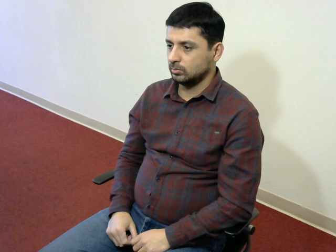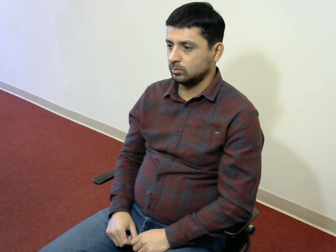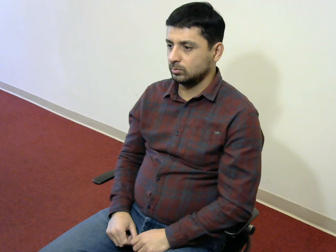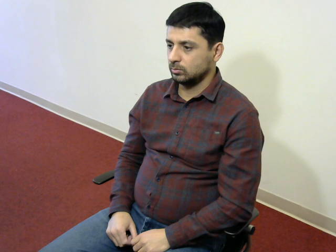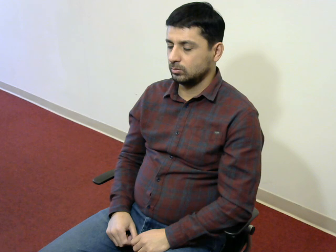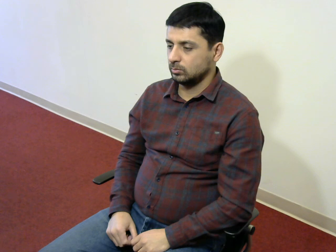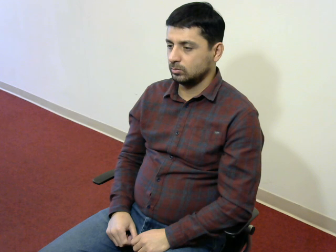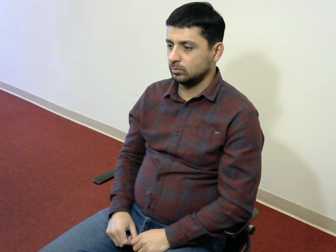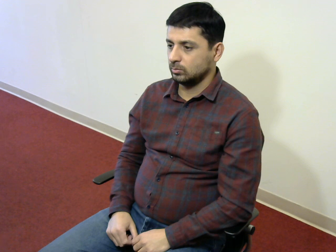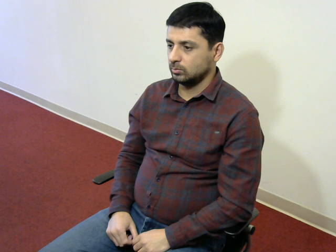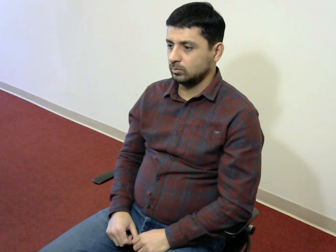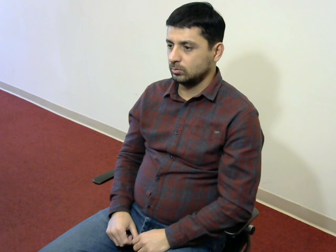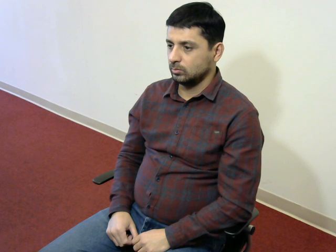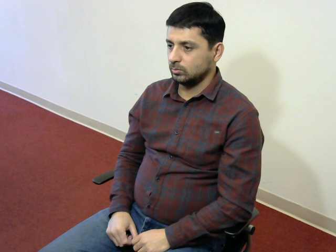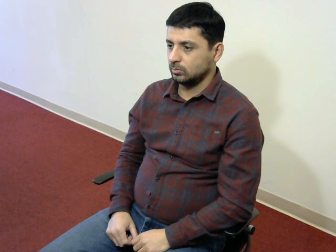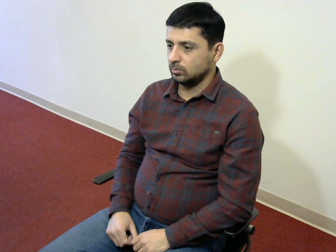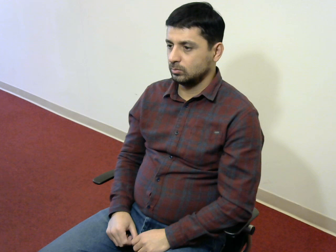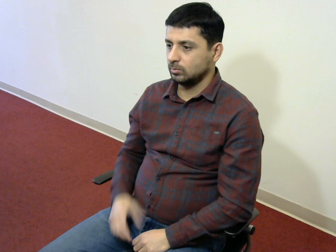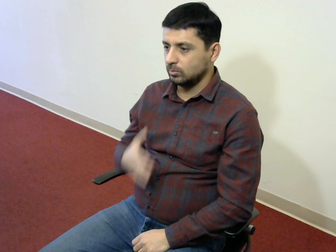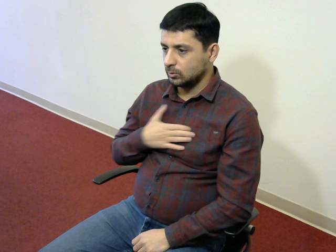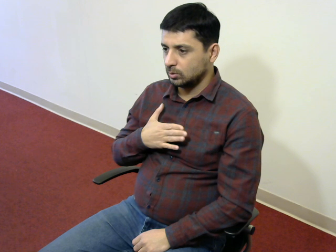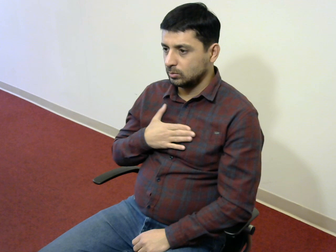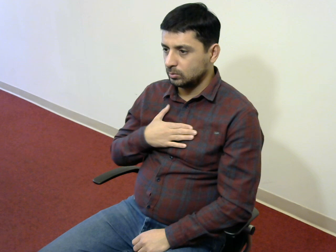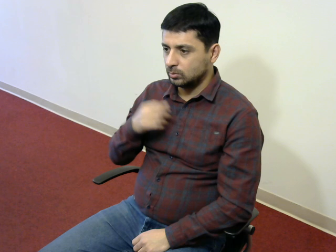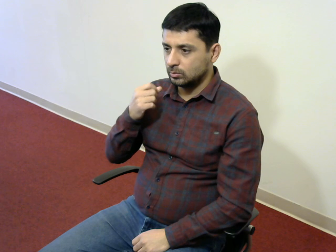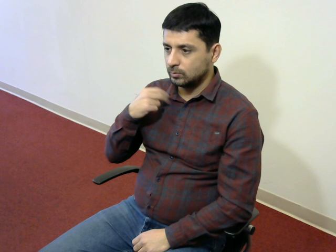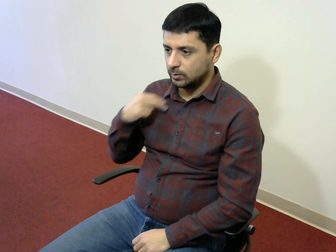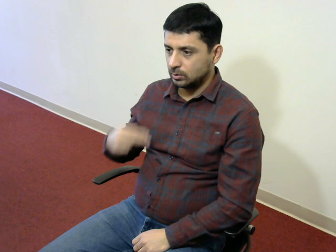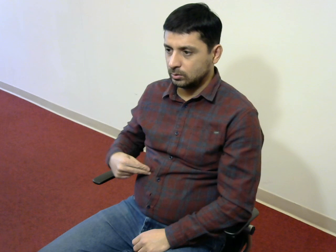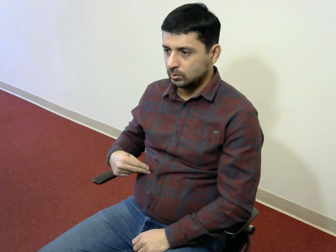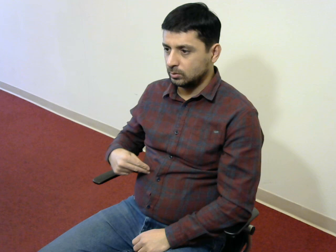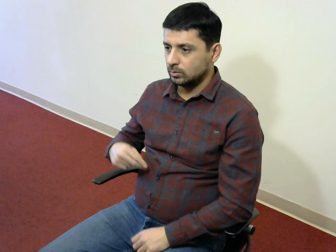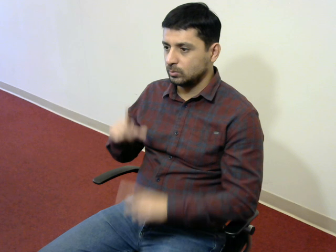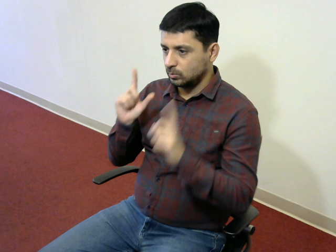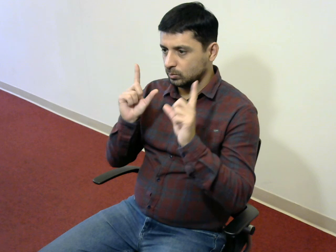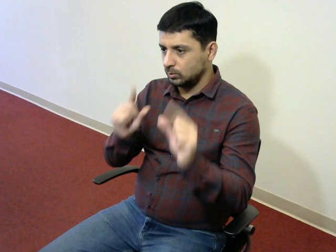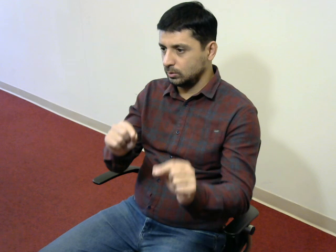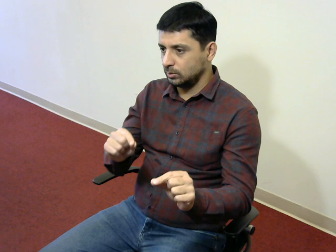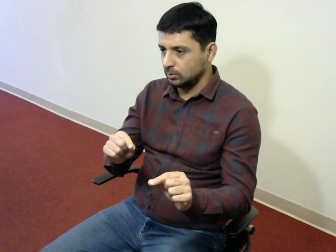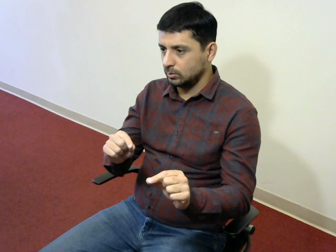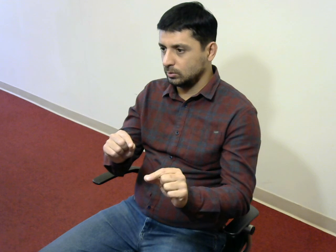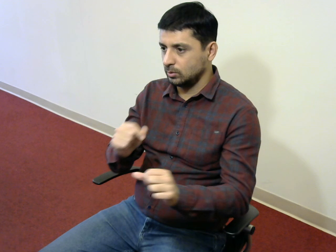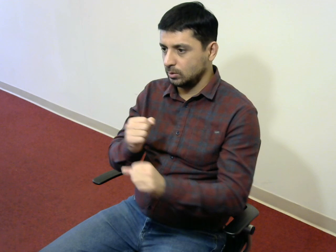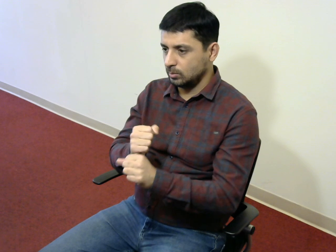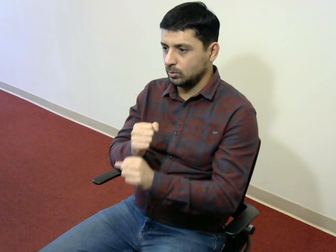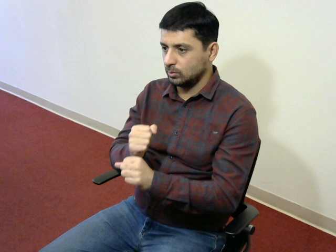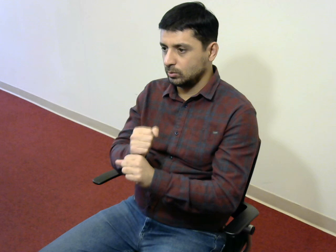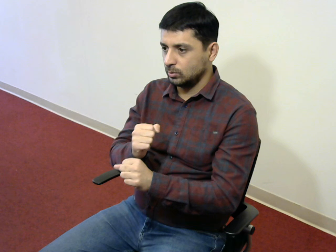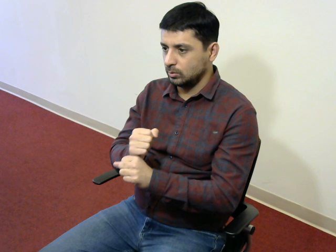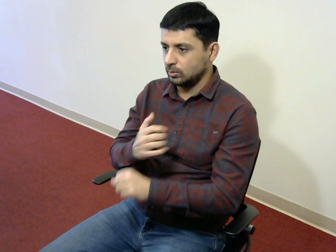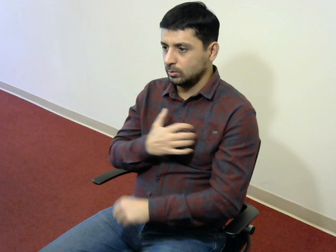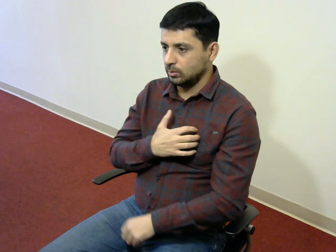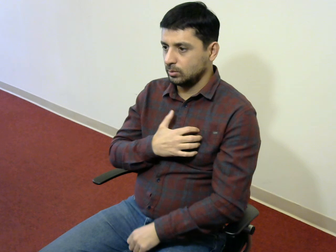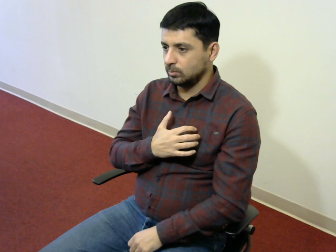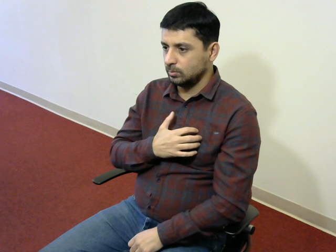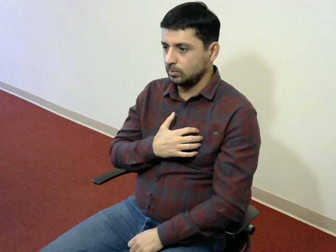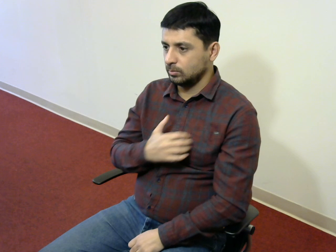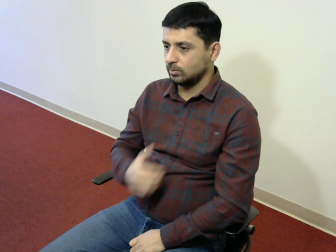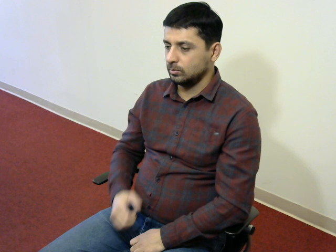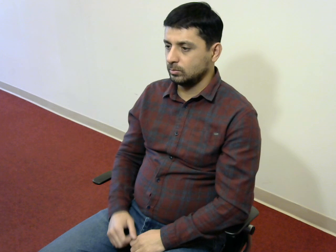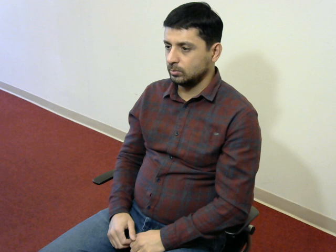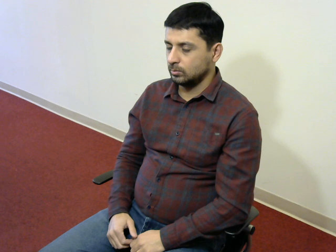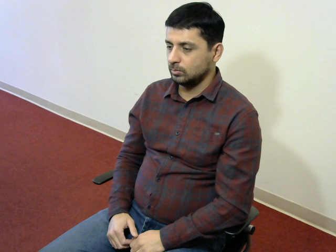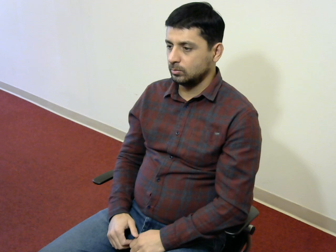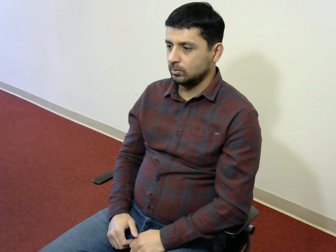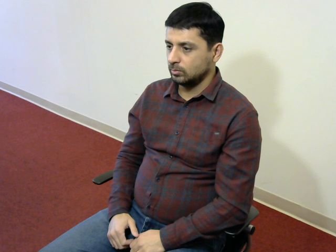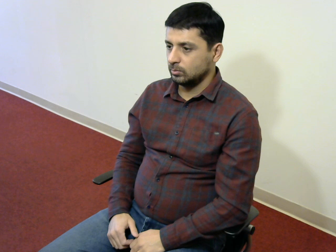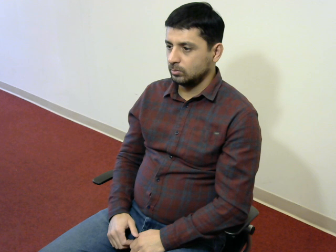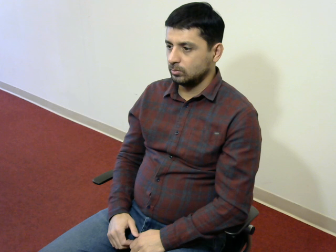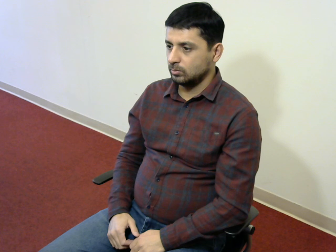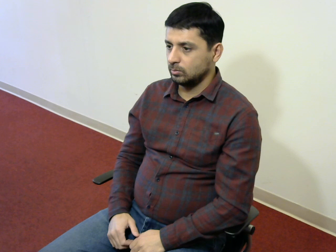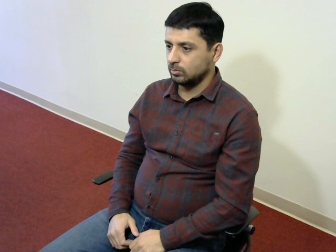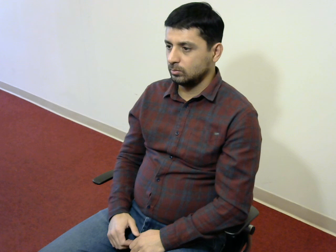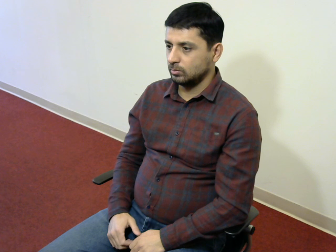Mən Fransaya səyahet etmək istəyirəm